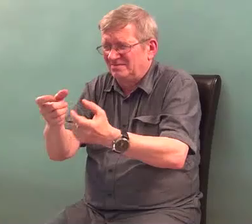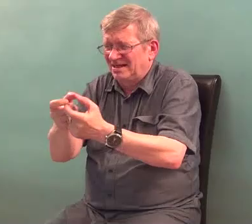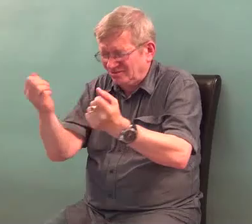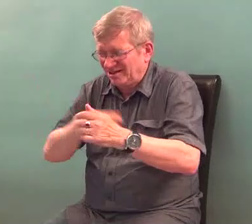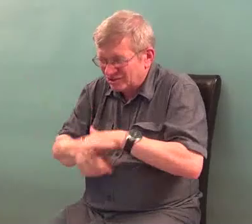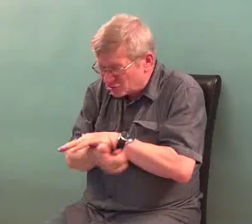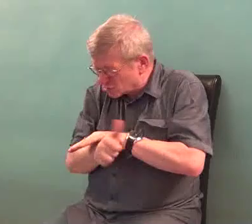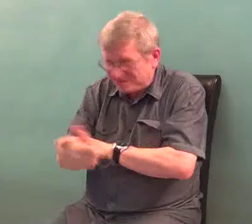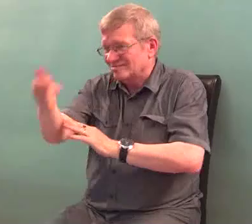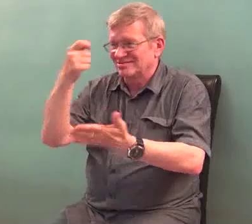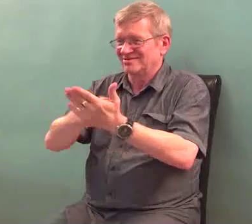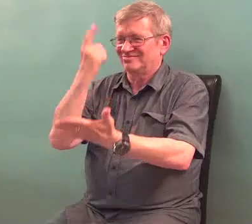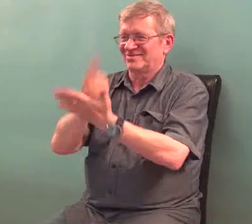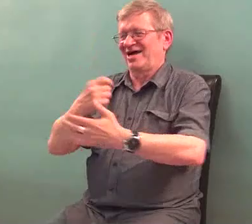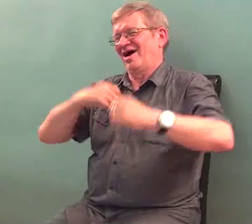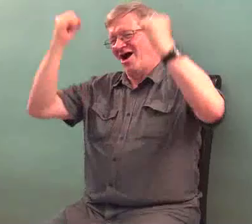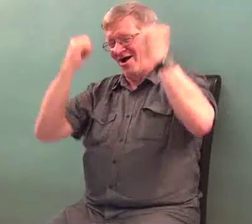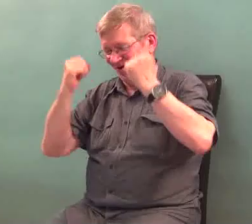Ja przepychałem się w kolejce i cieszyłem się, jak mi się udało kupić bilet.